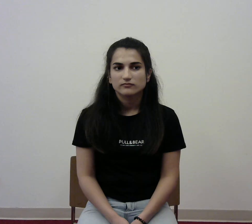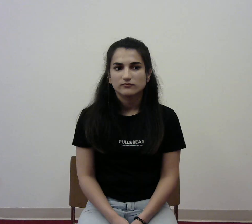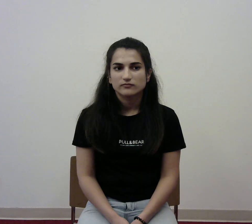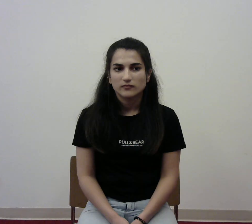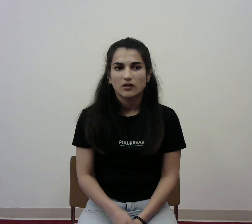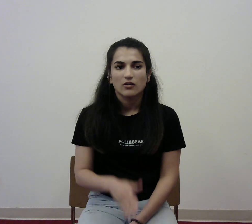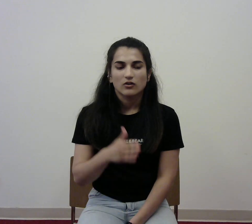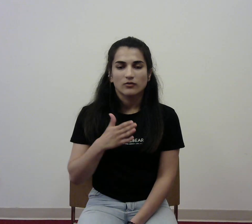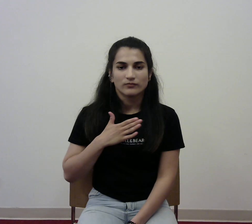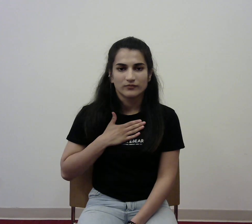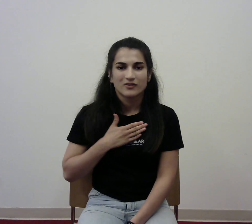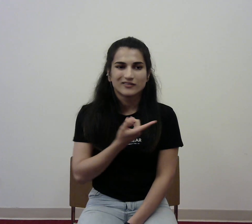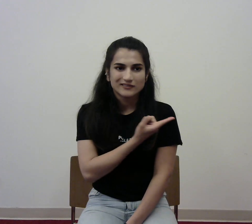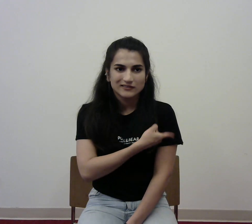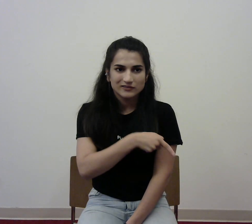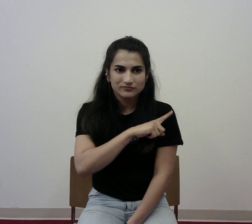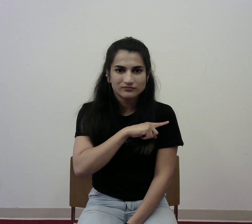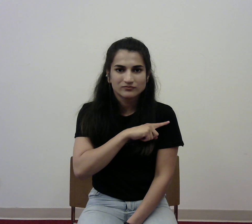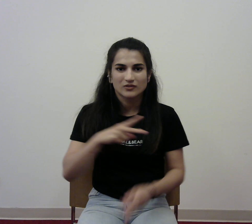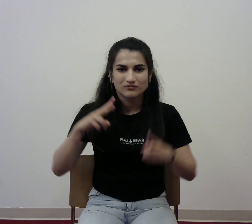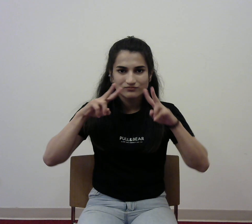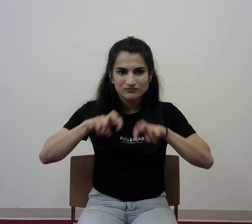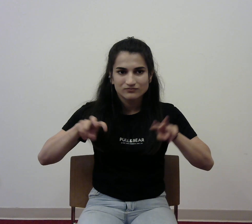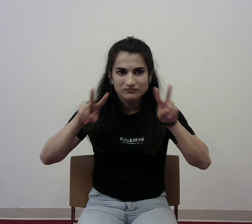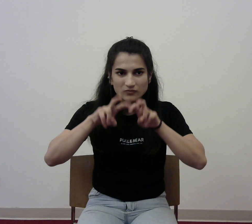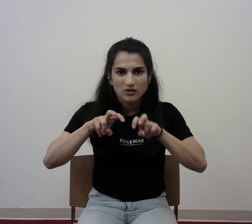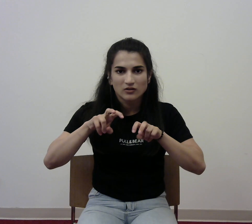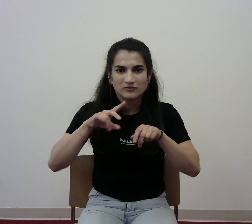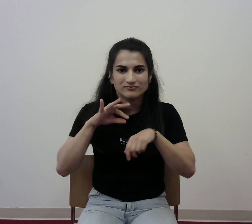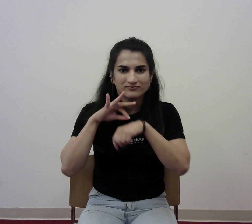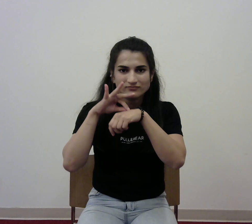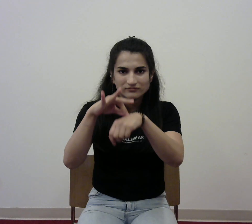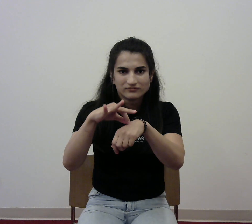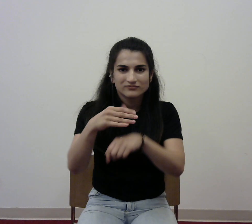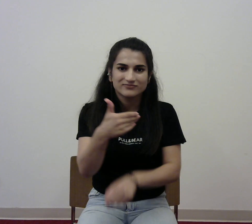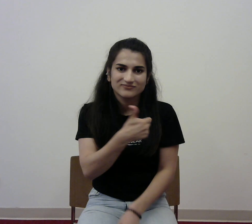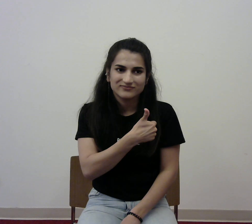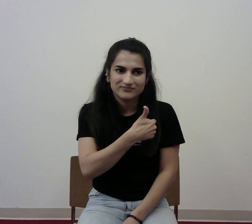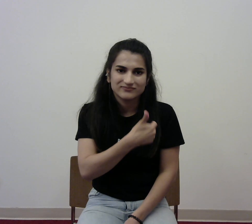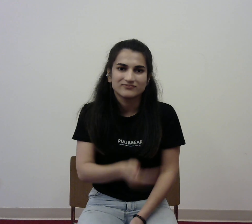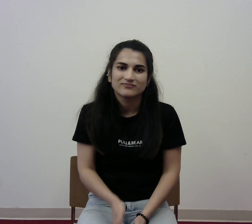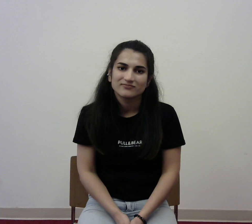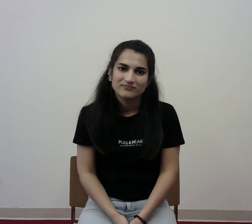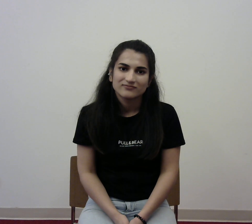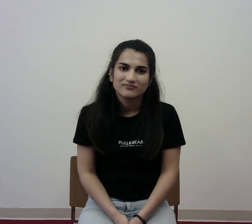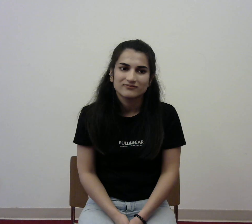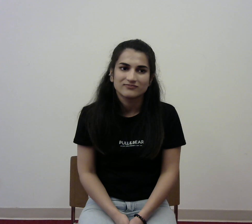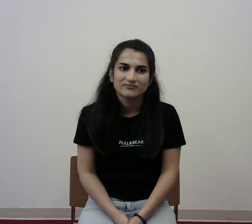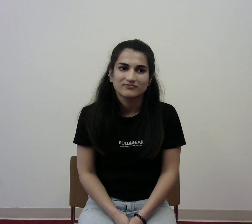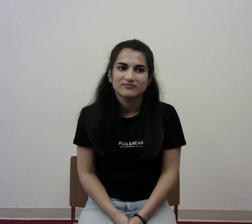Mən həkim müayinəsindən keçmək istəyirəm